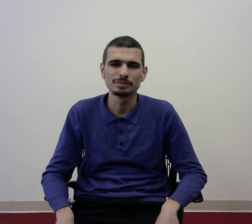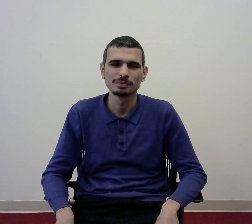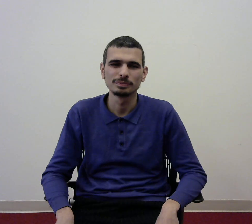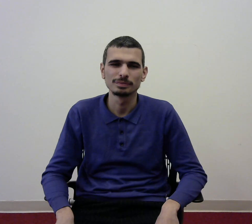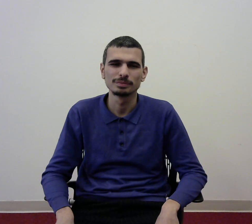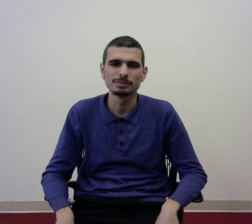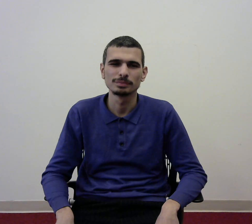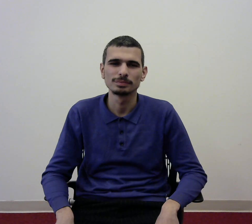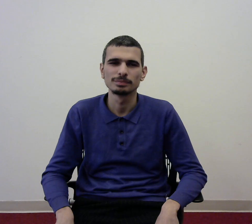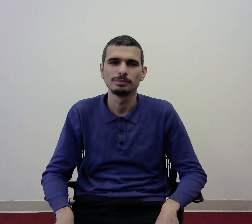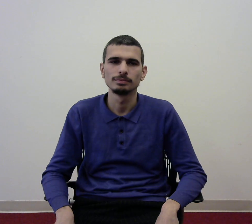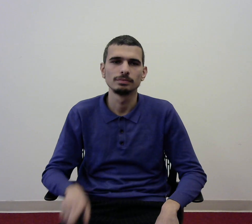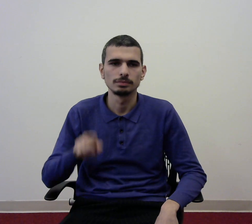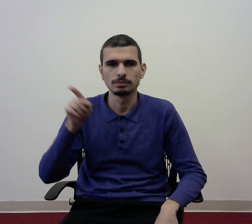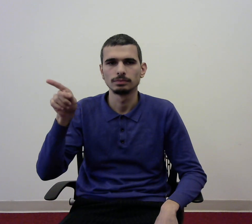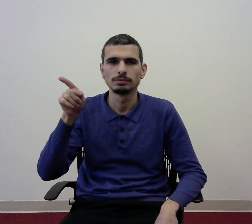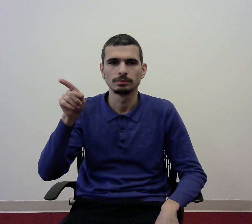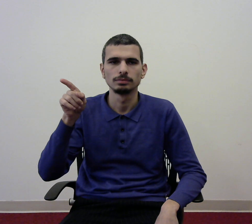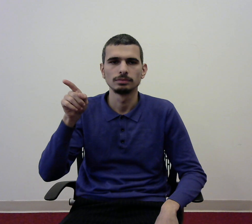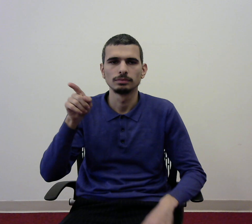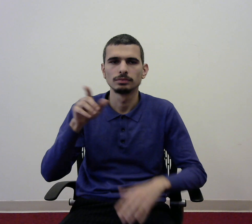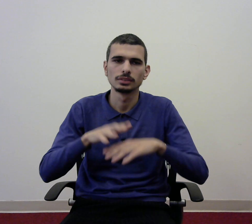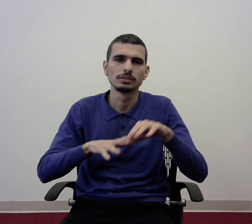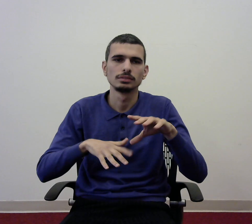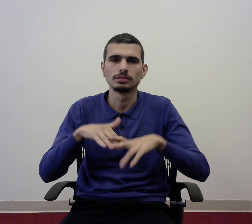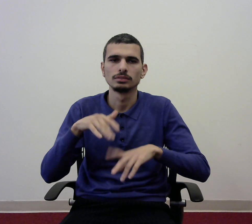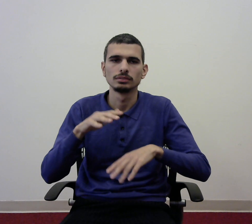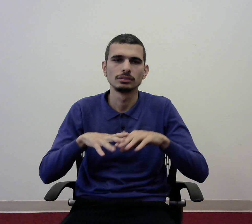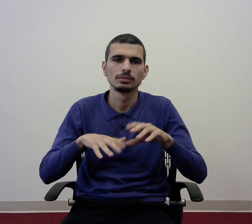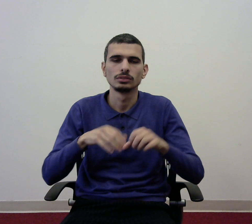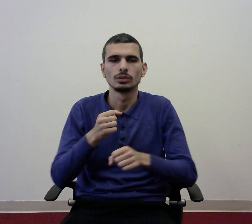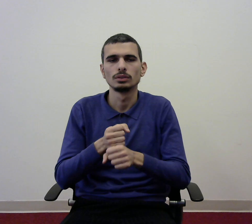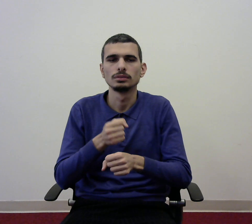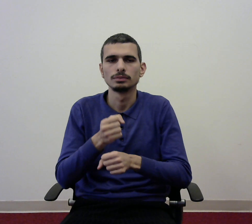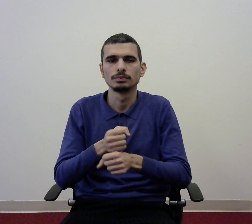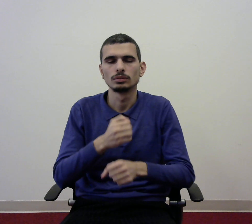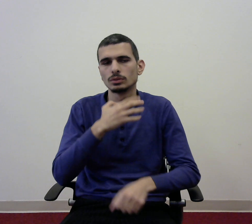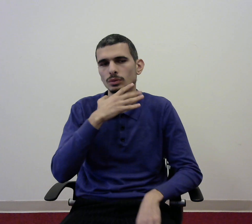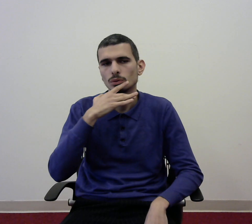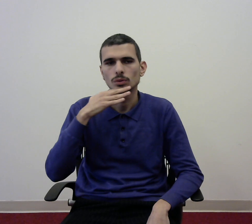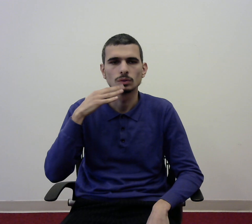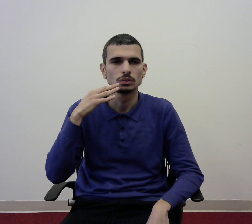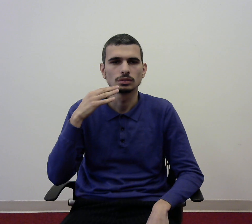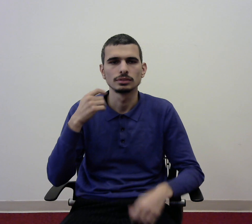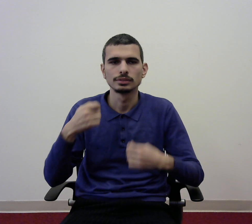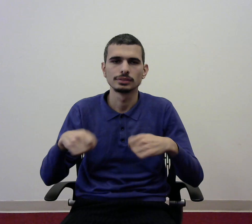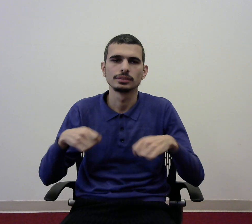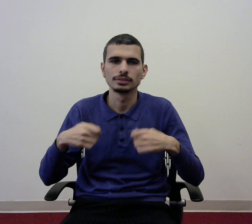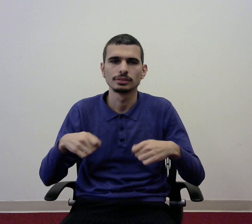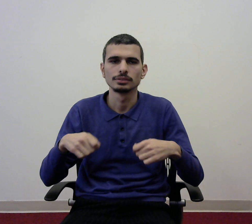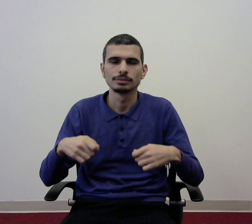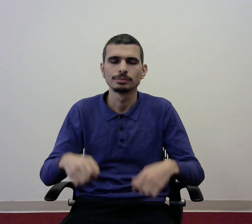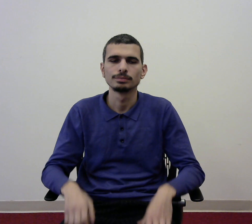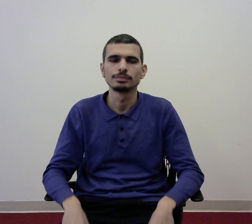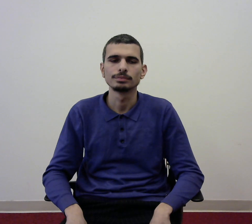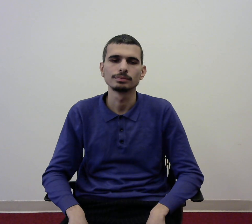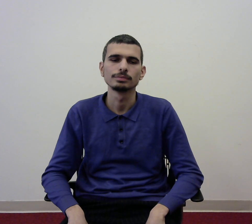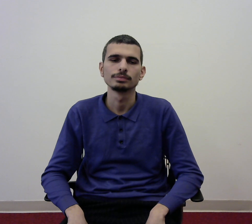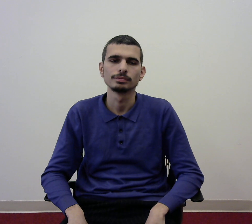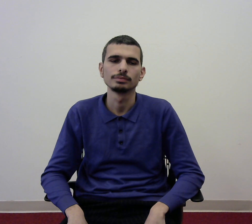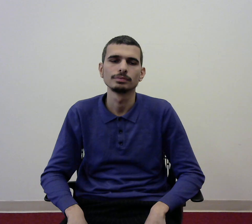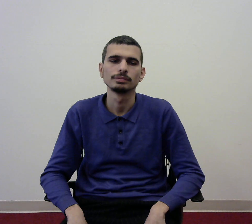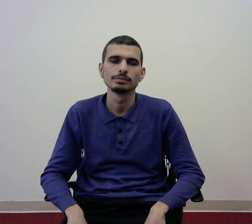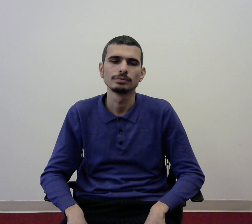Onun əl işləri çox satılır